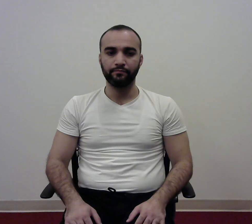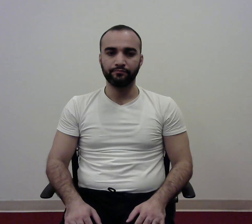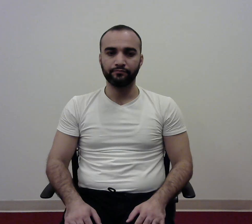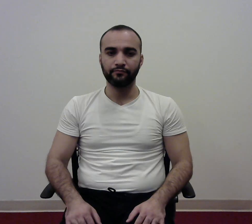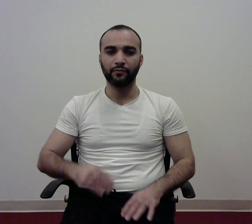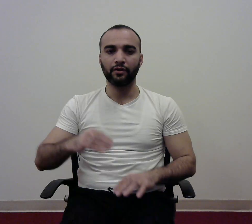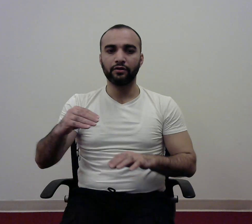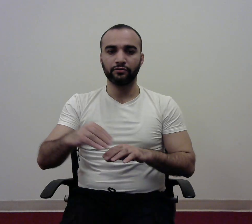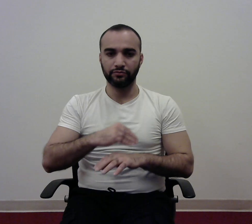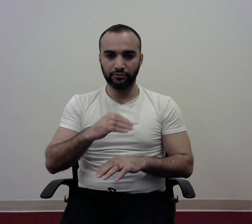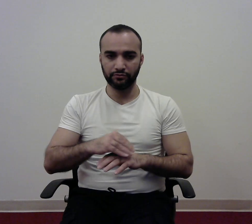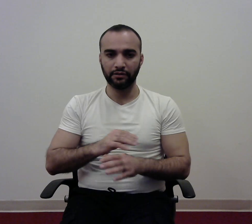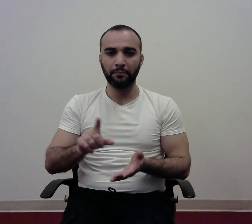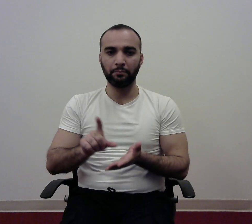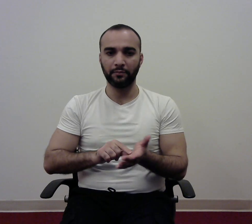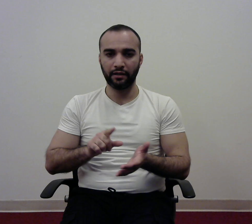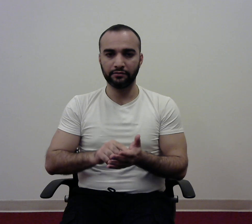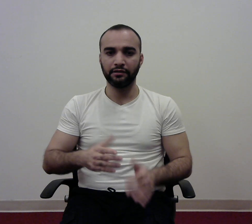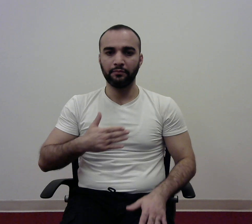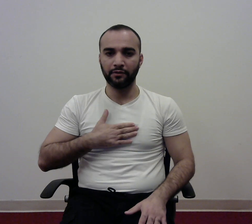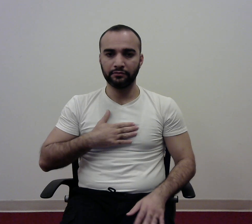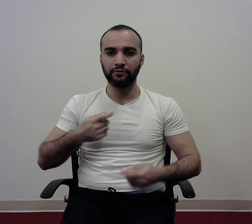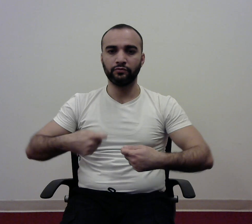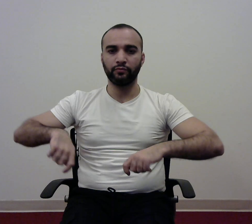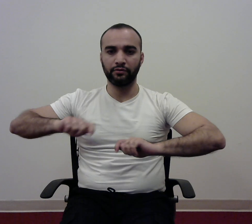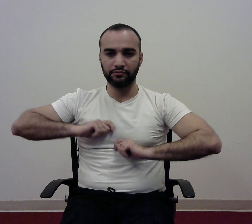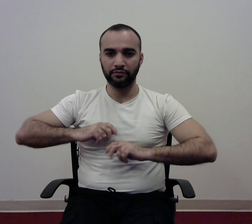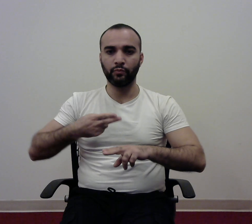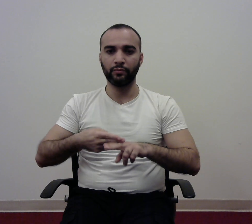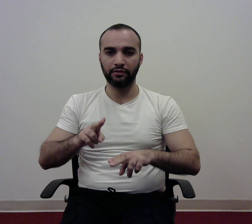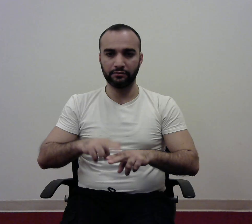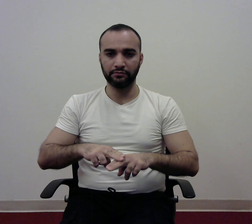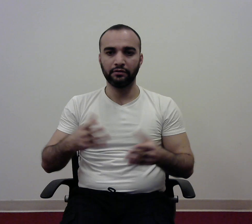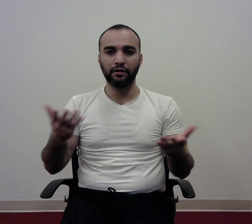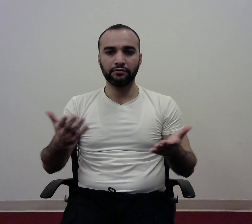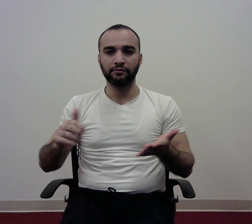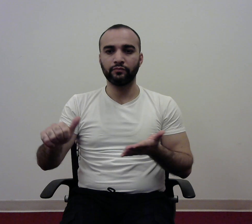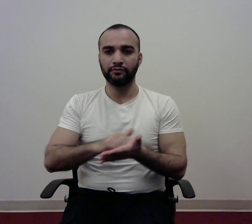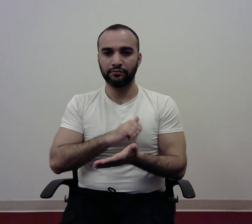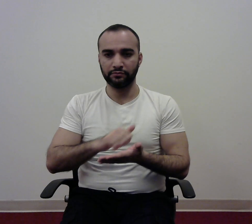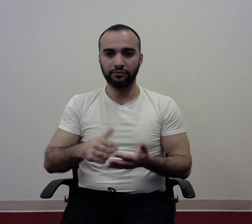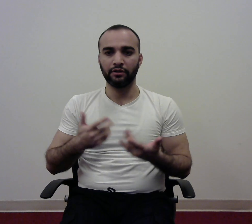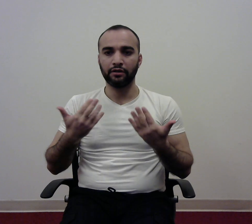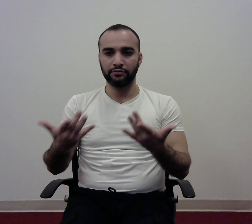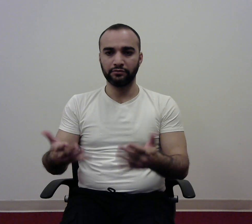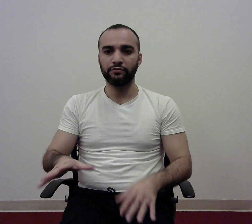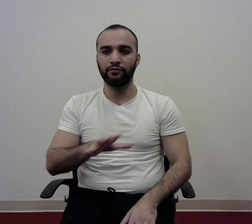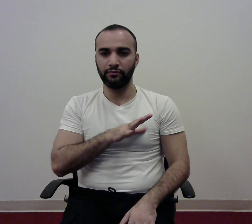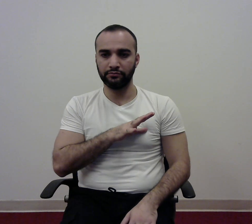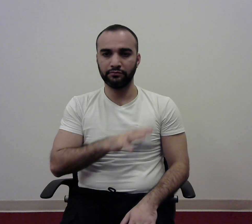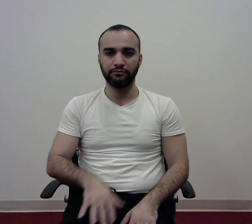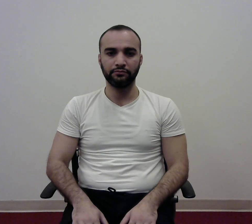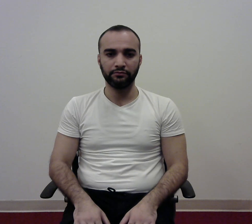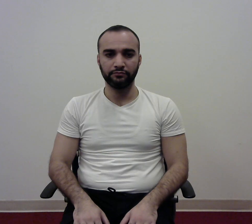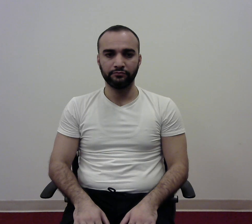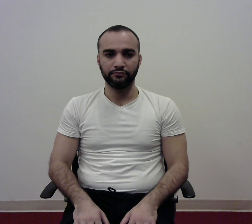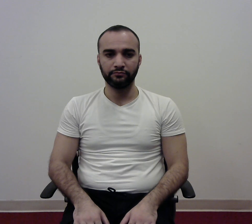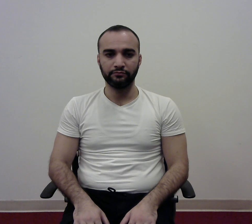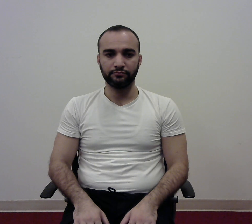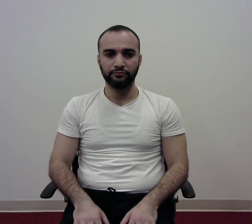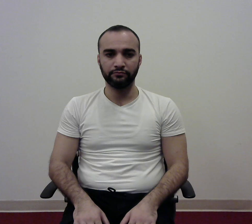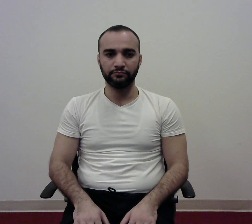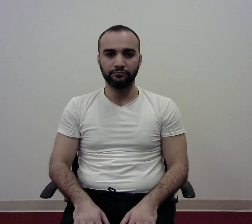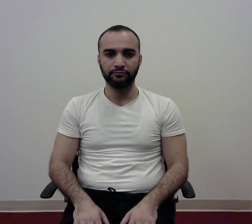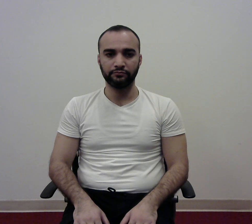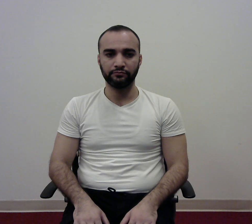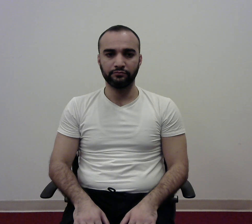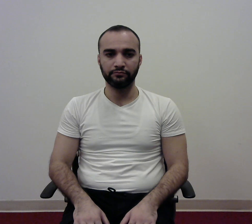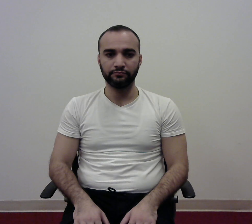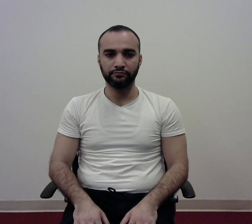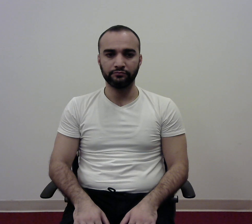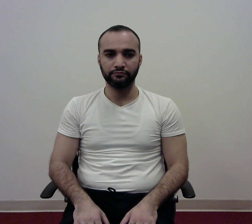Yoldaşımın pensiyasını mənə köçürmək üçün hansı sənədlər tələb olunur?